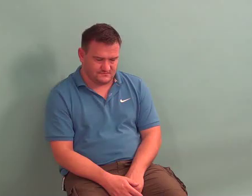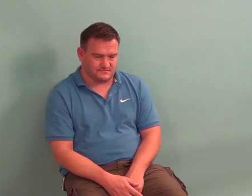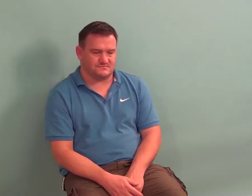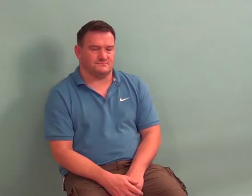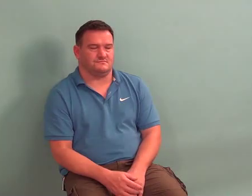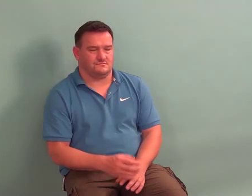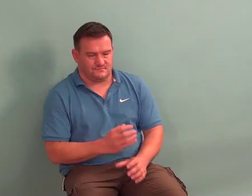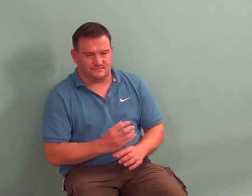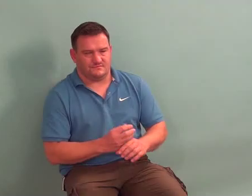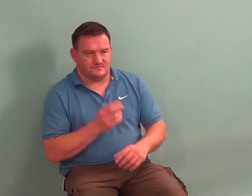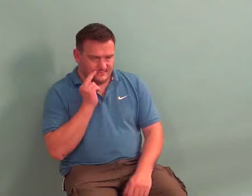W autobusie są Głusi i słyszący.